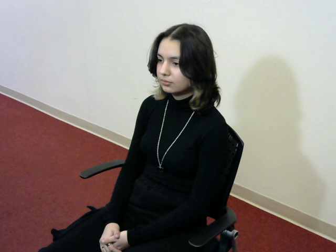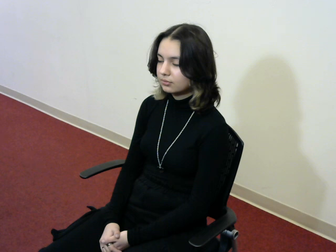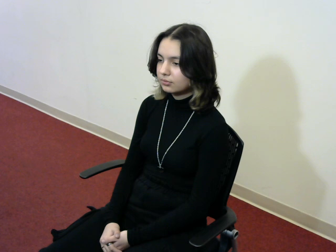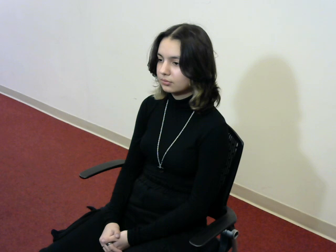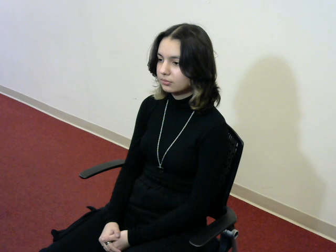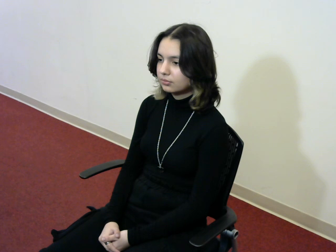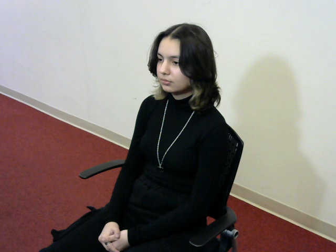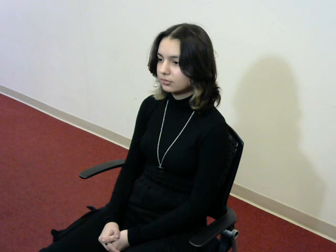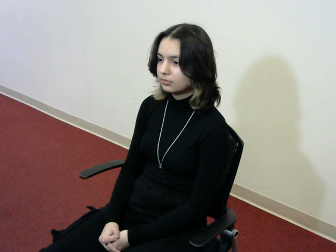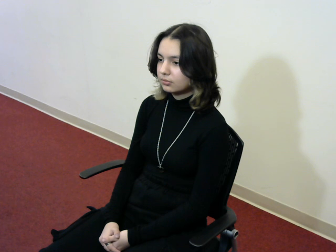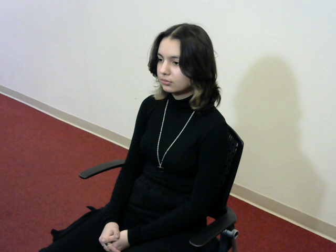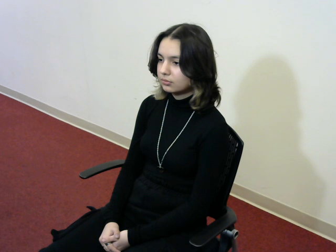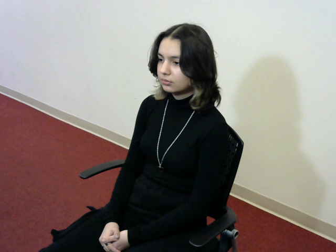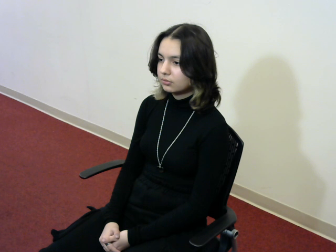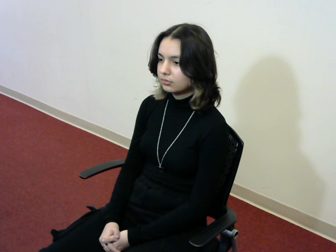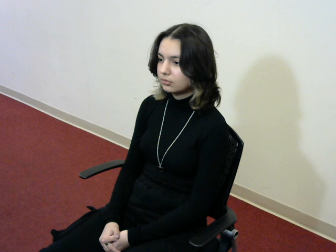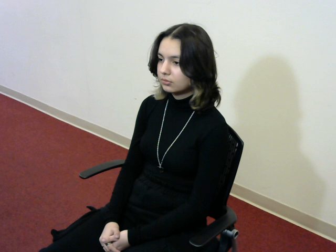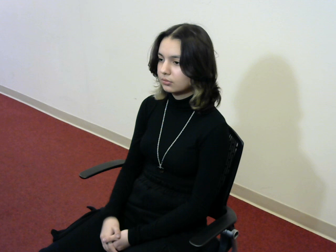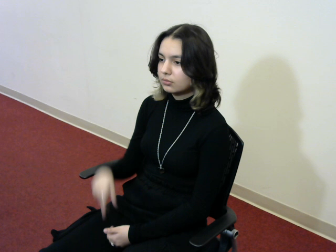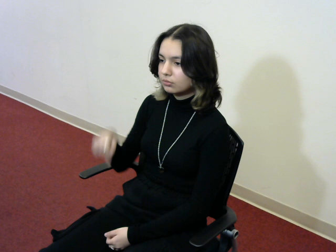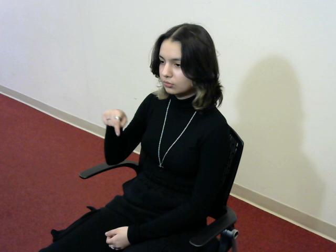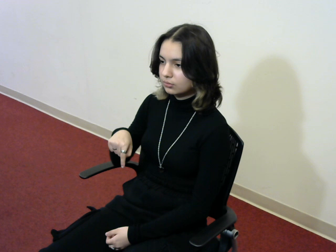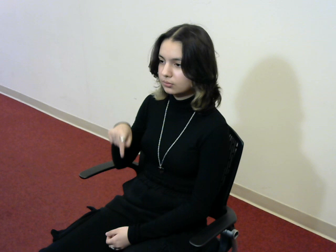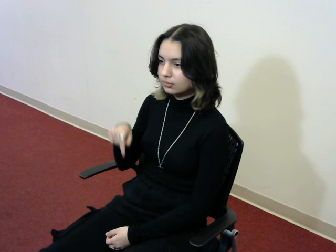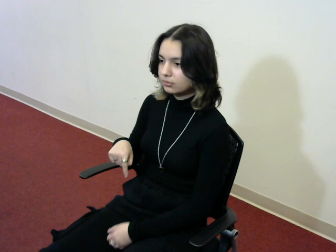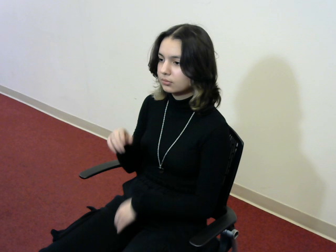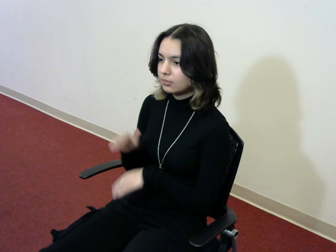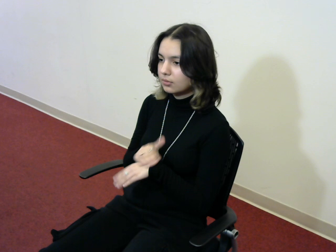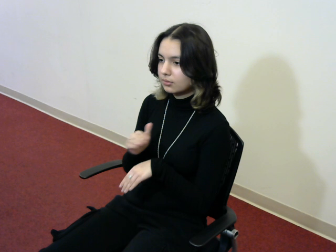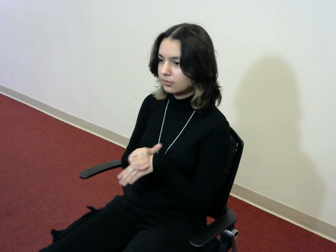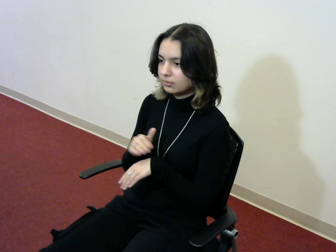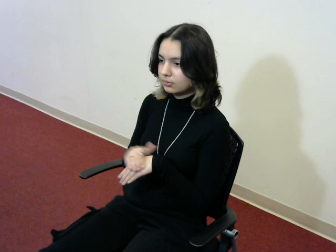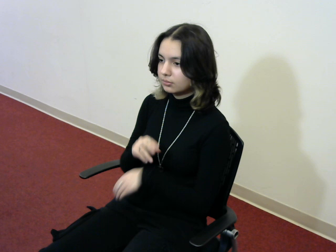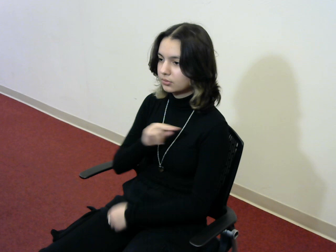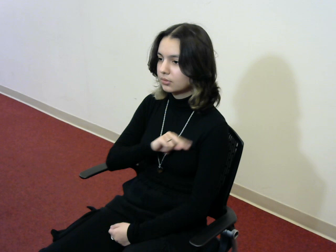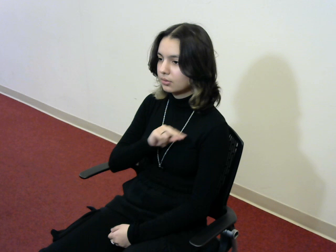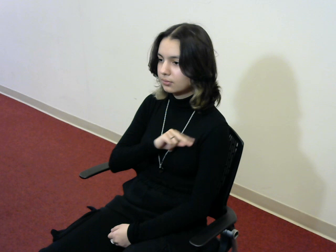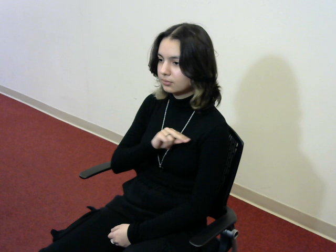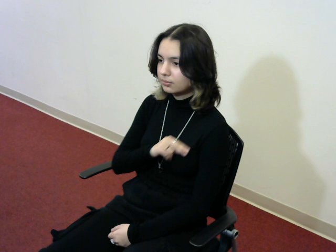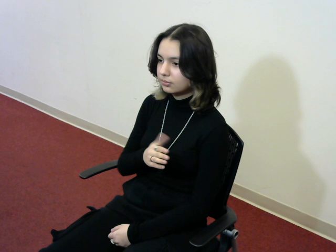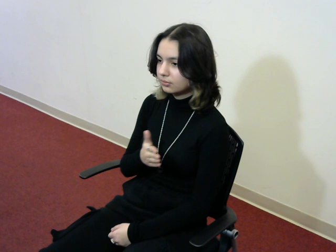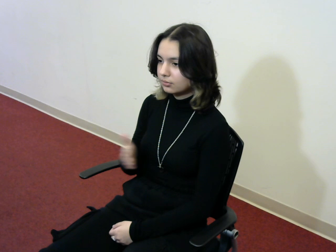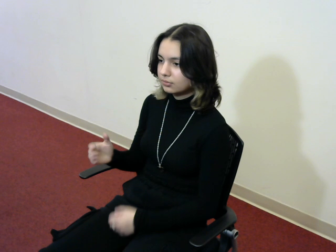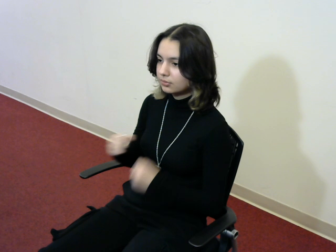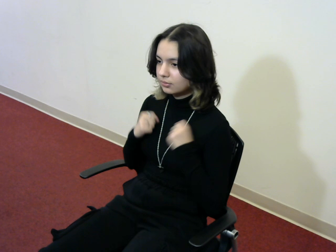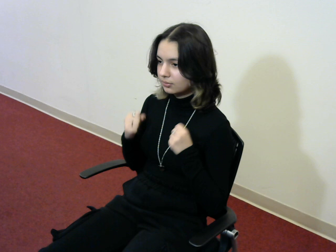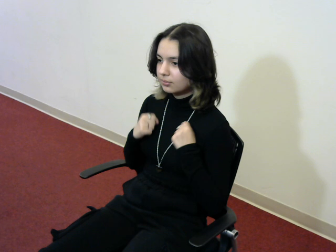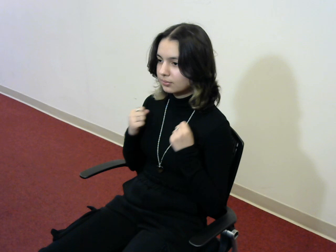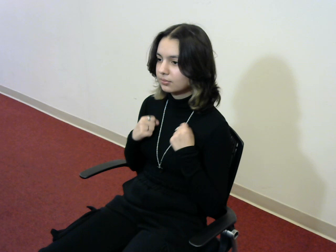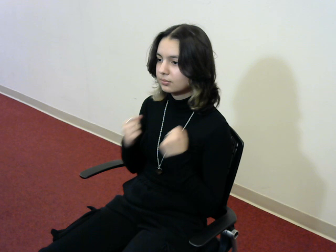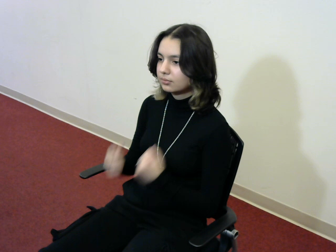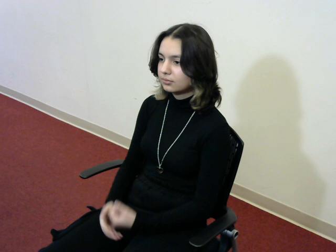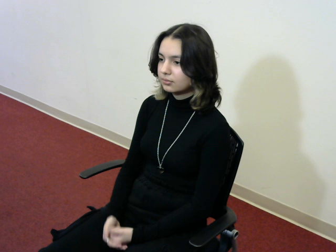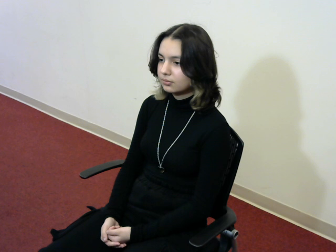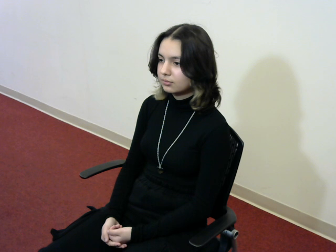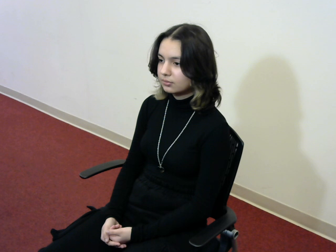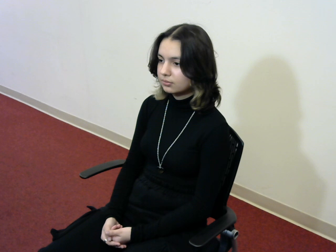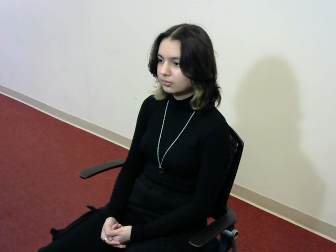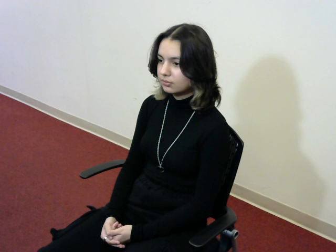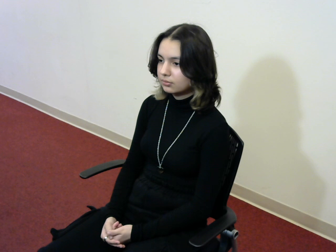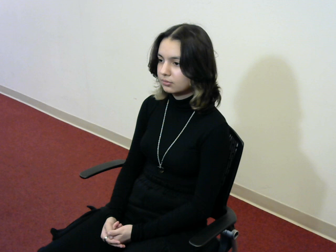Burda mehriban işçilər çalışır